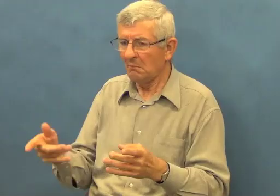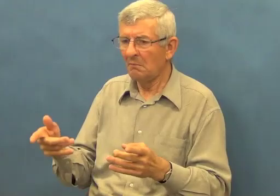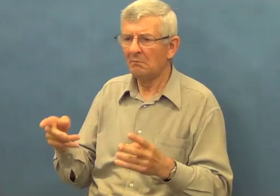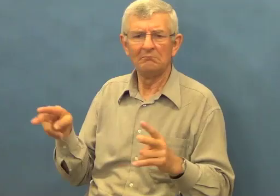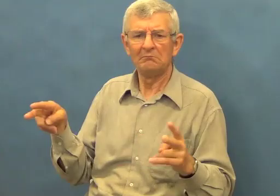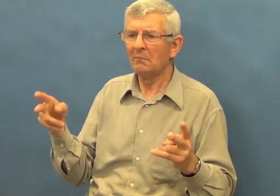Chłopiec rozgląda się.